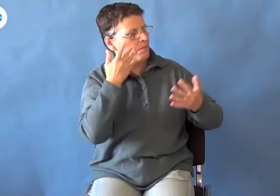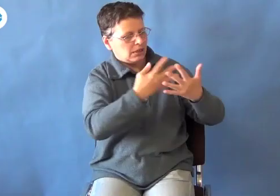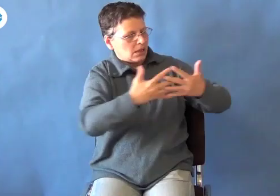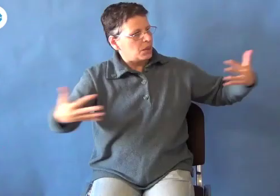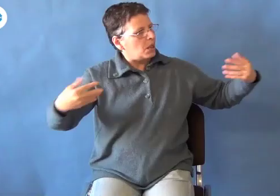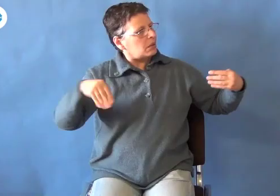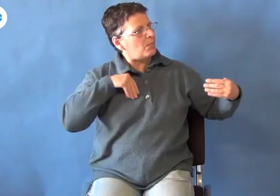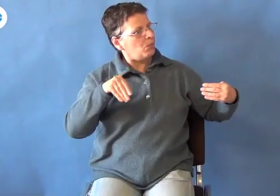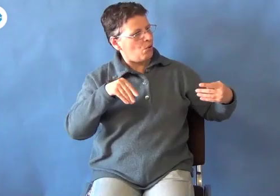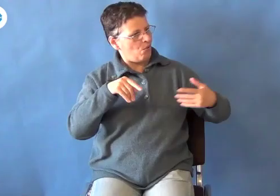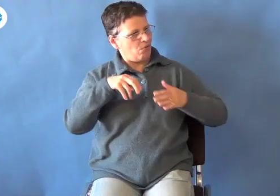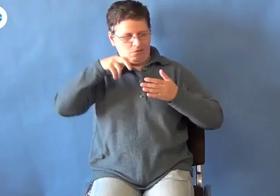Tam nie było siatki.